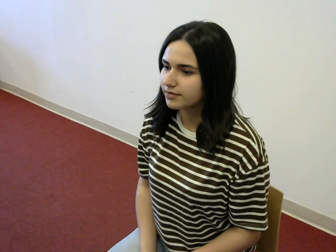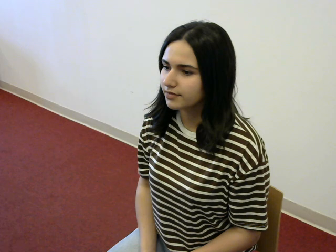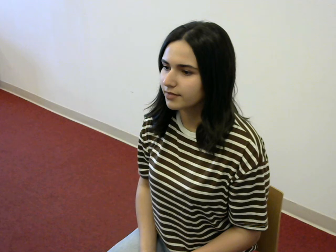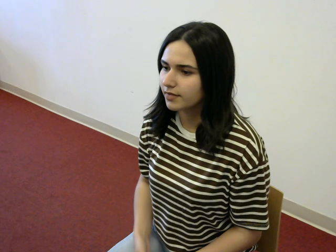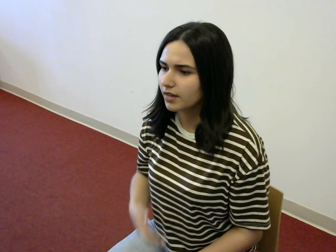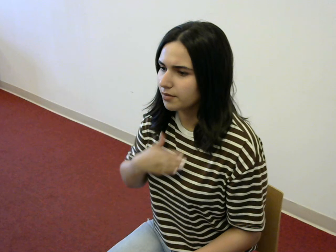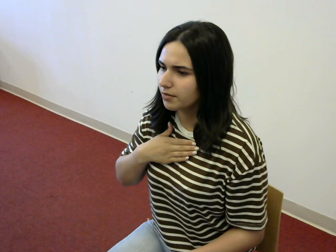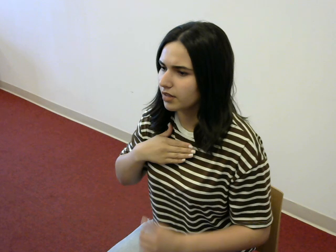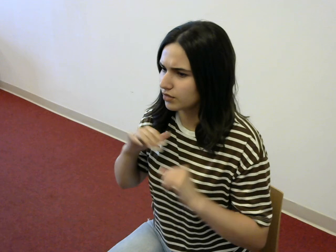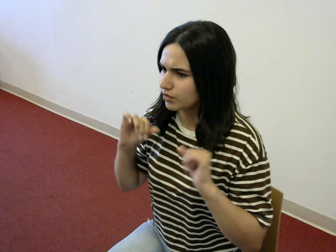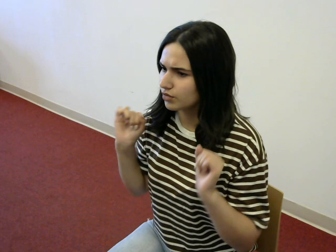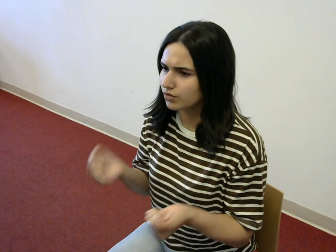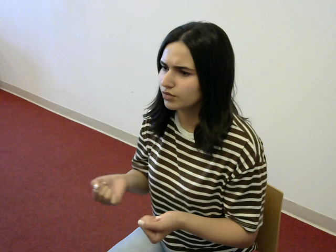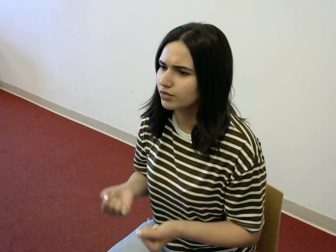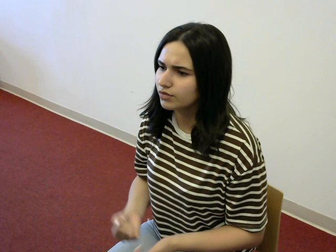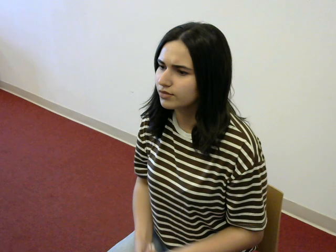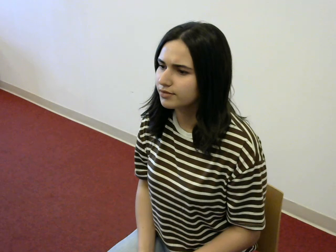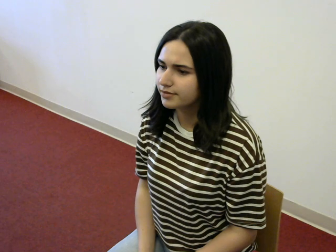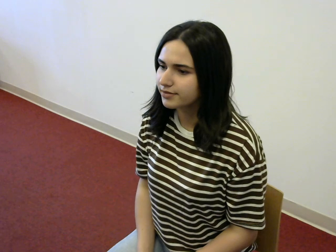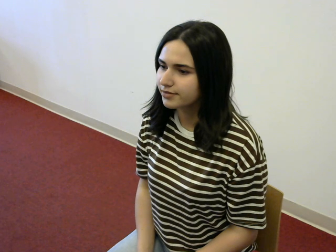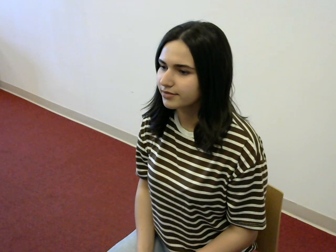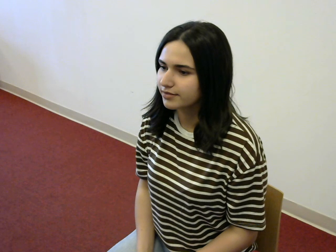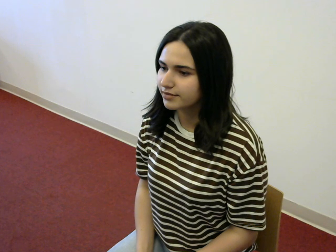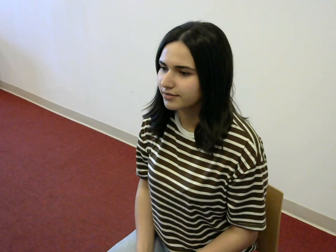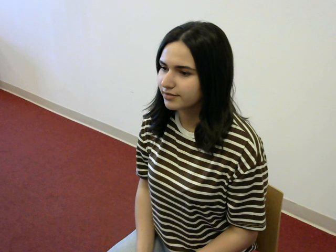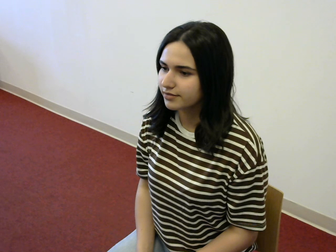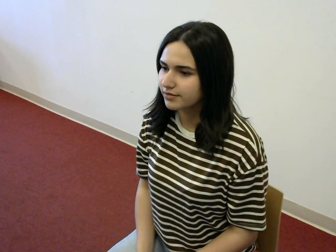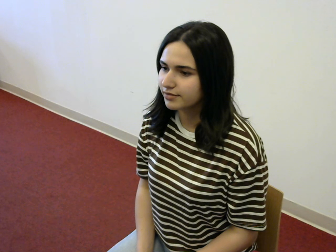Mənə soyuqdur